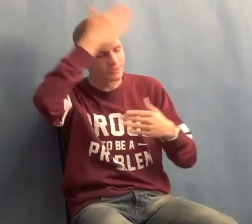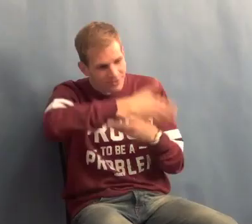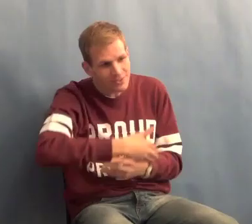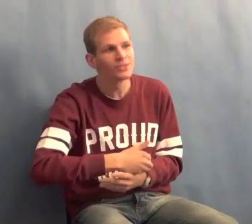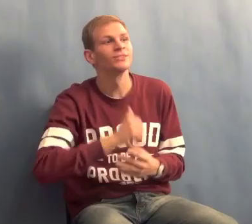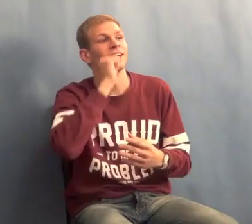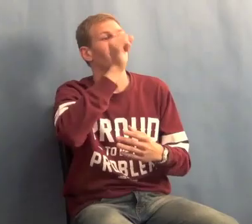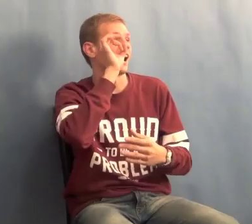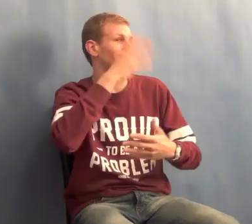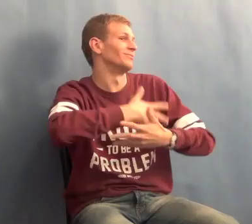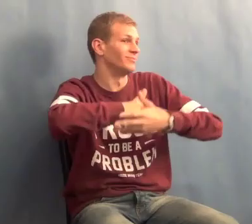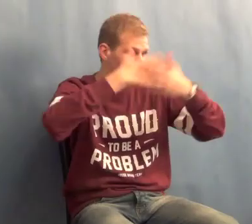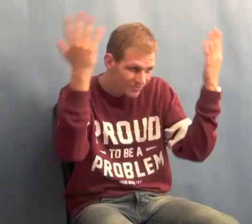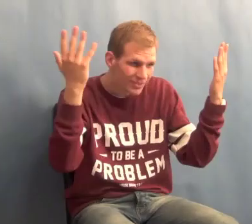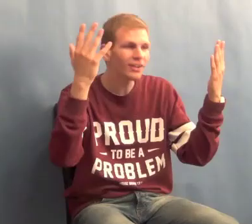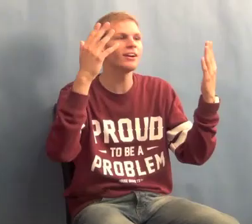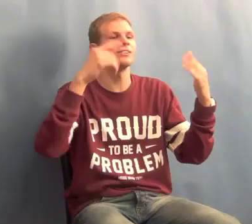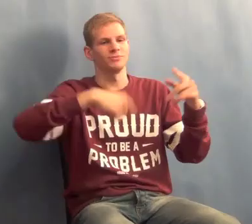Następnego dnia rano wszyscy się zebrali.